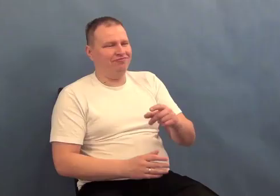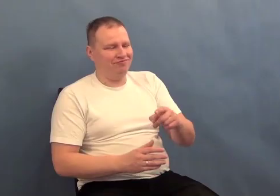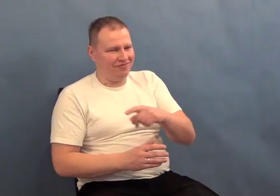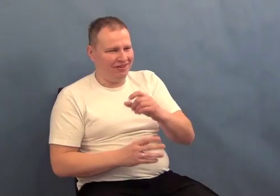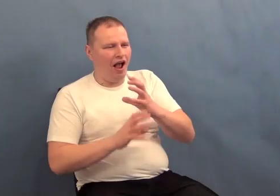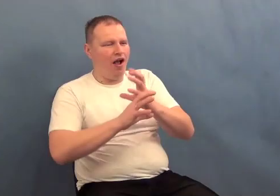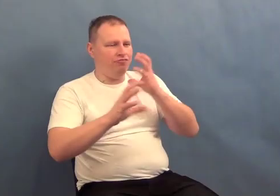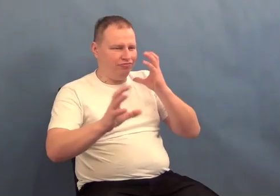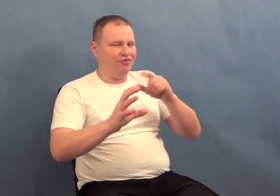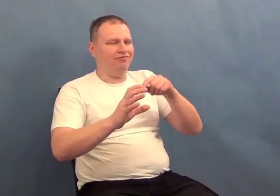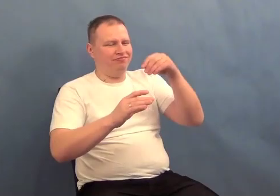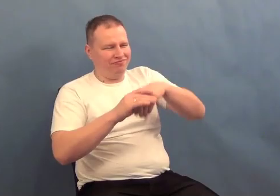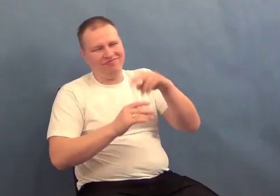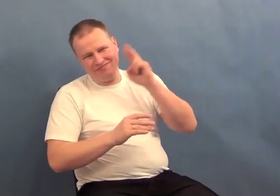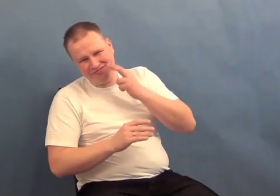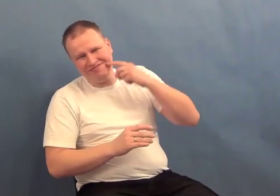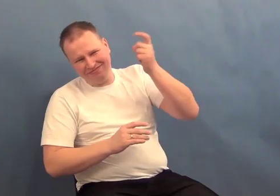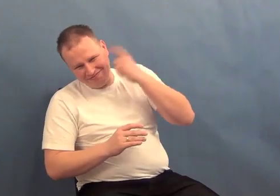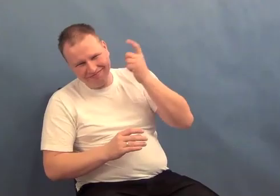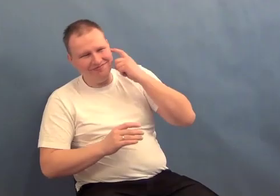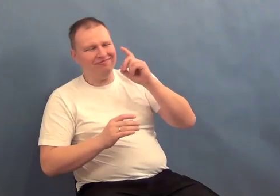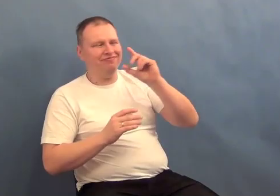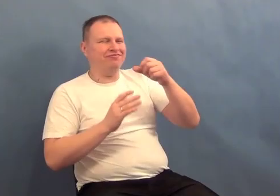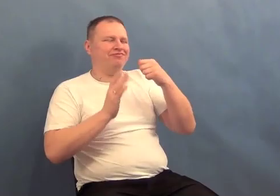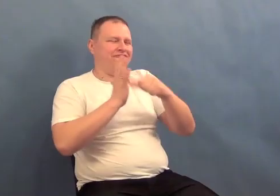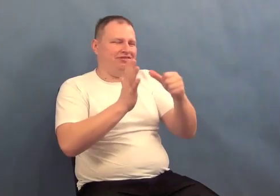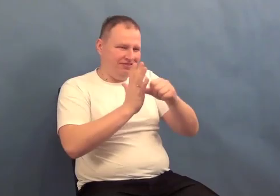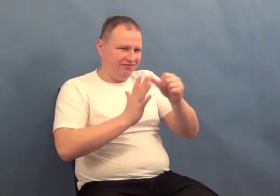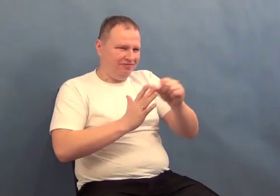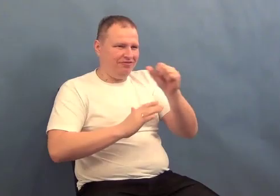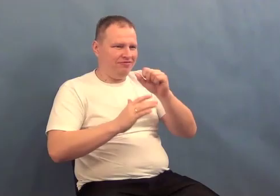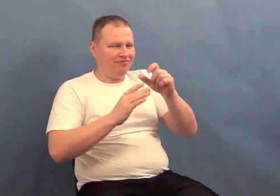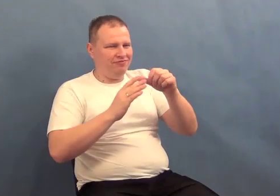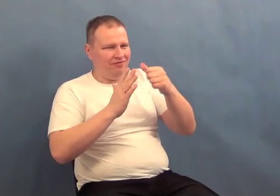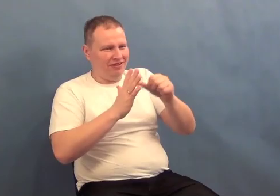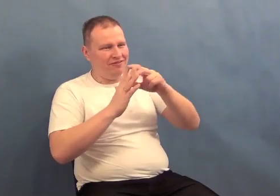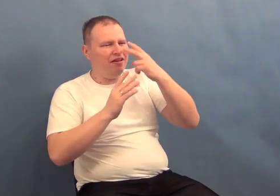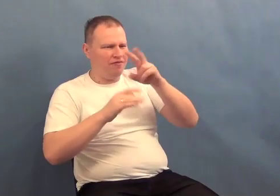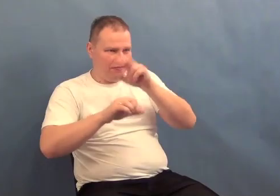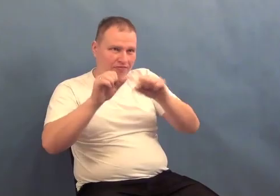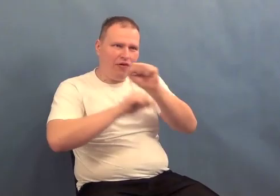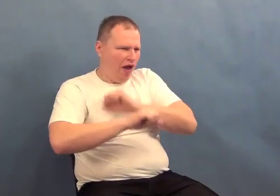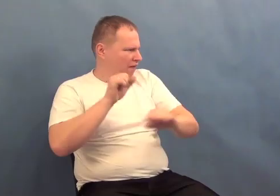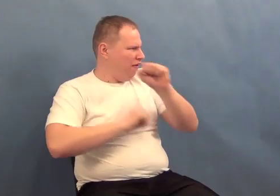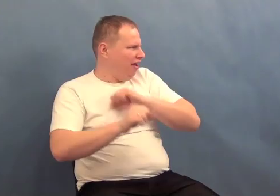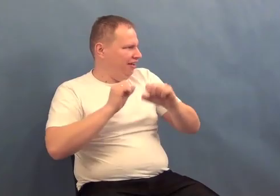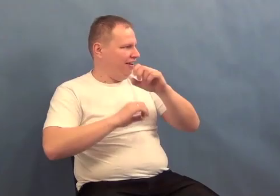Autokar jest pełen głuchych i słyszących. Wyjechali na wycieczkę do Włoch.